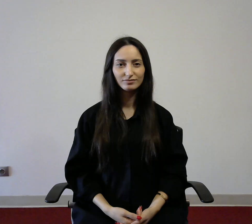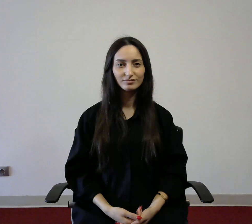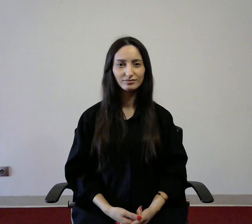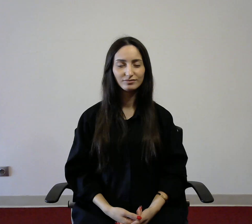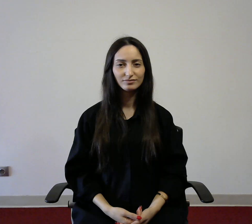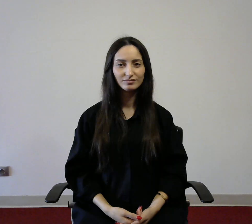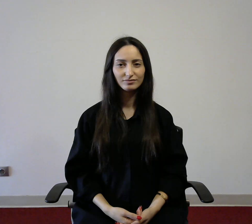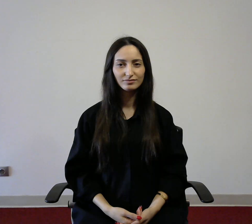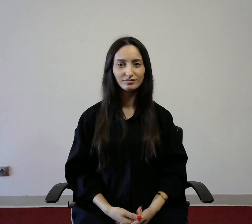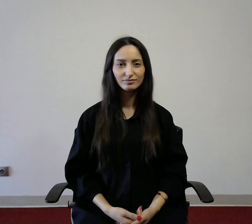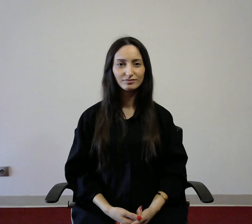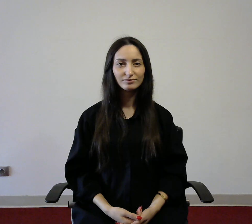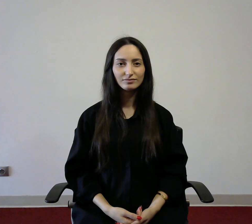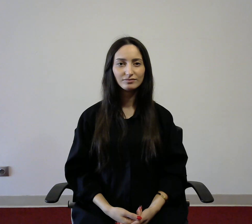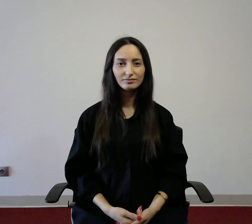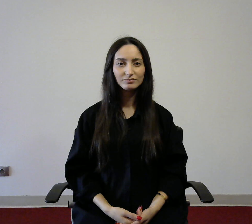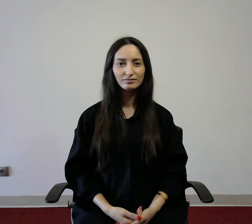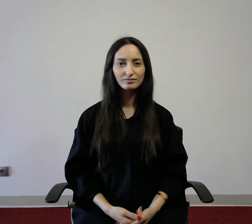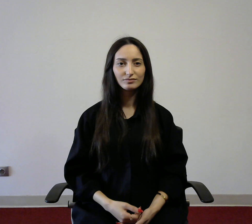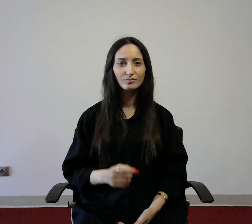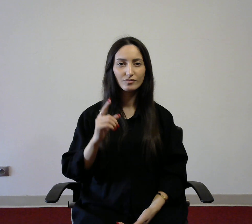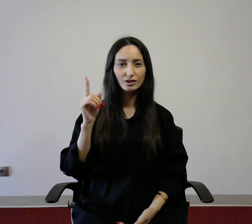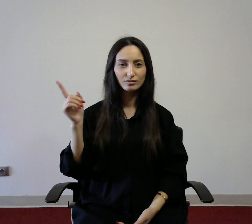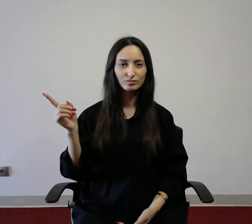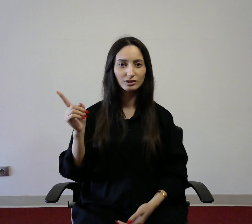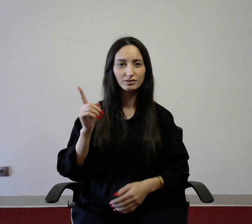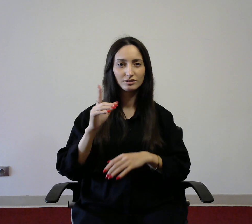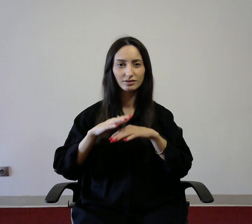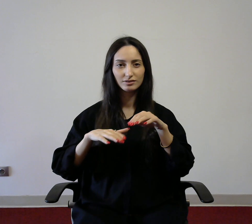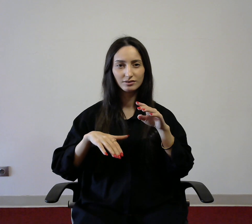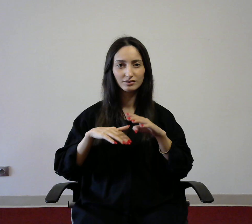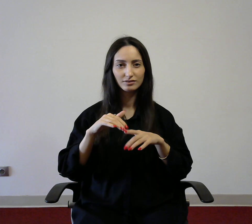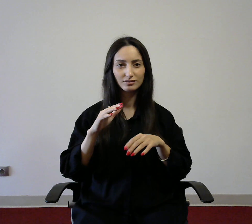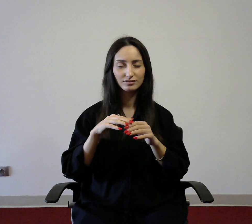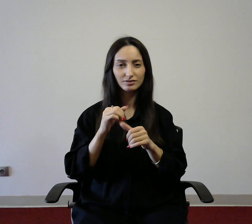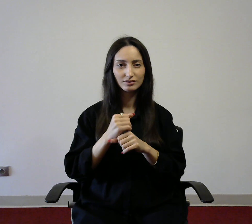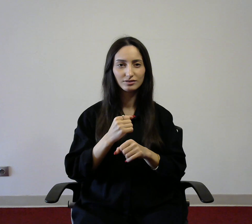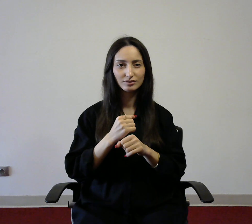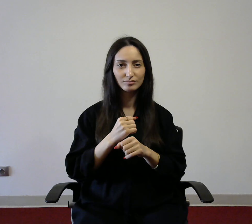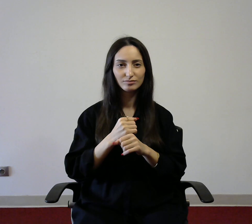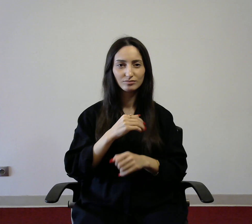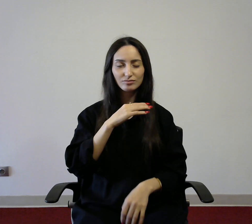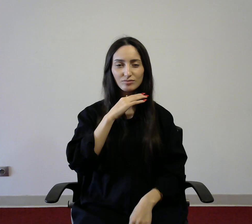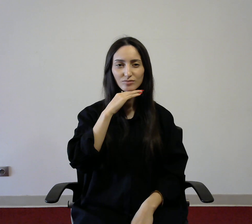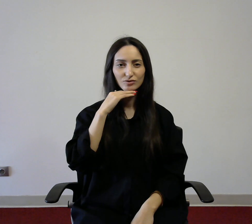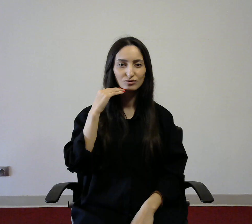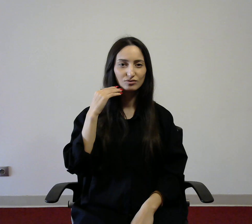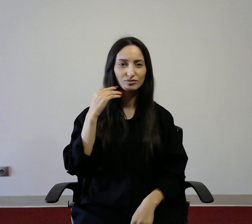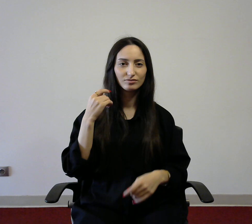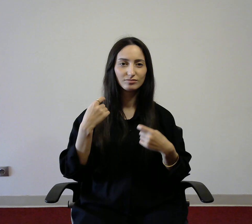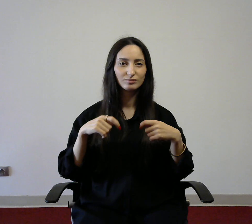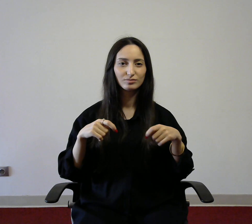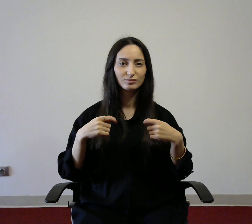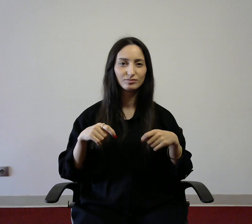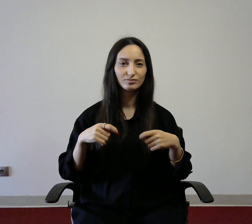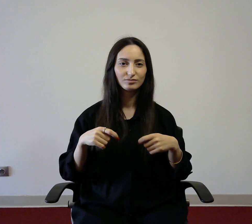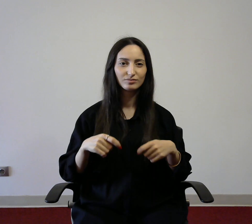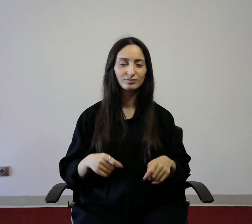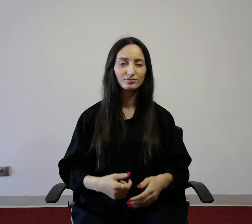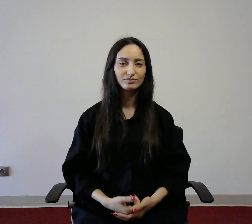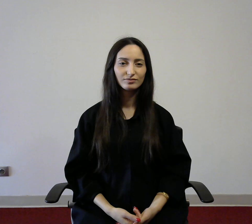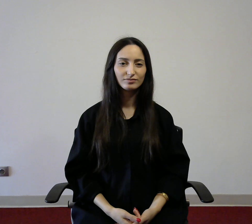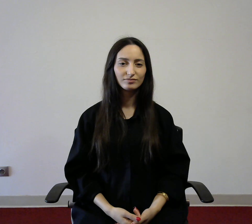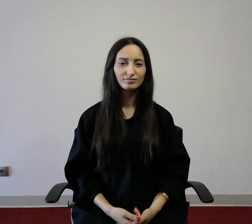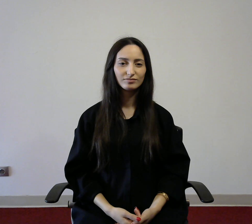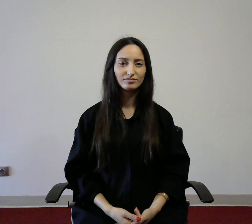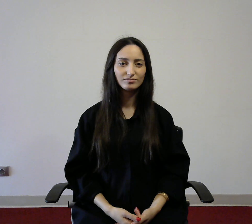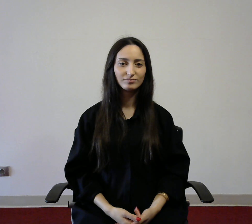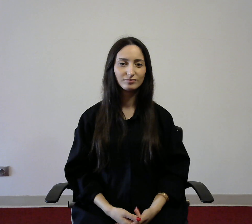Onun əl işləri çox satılır